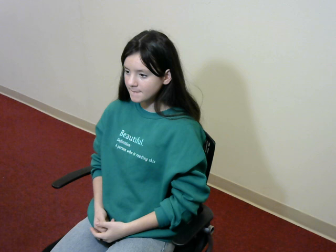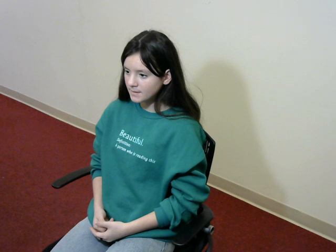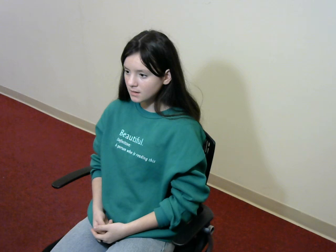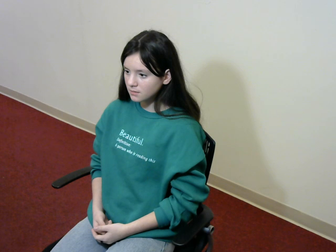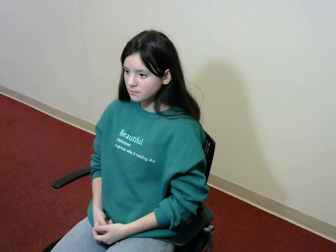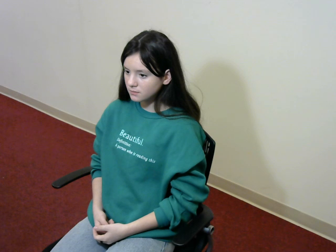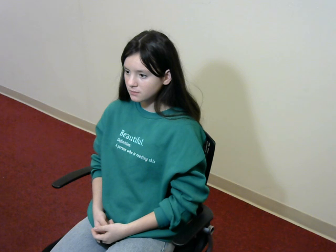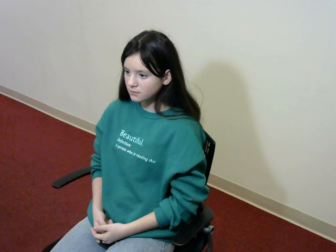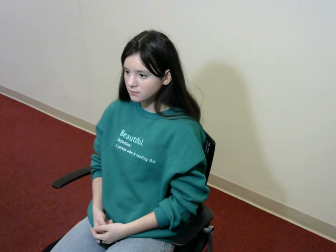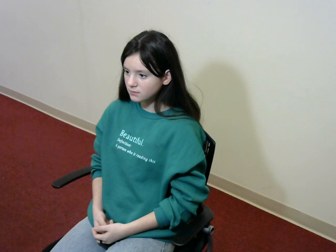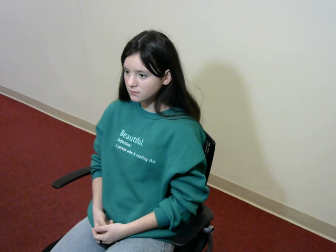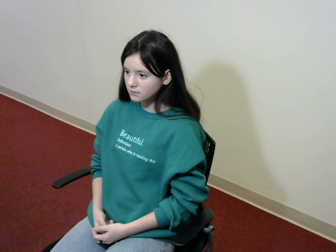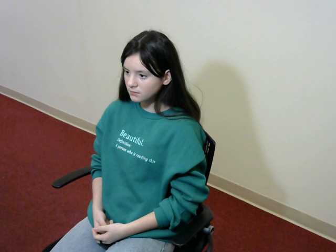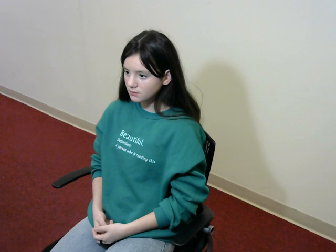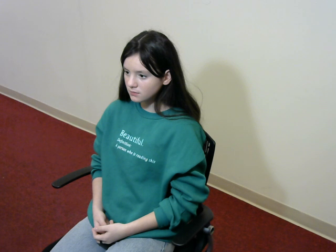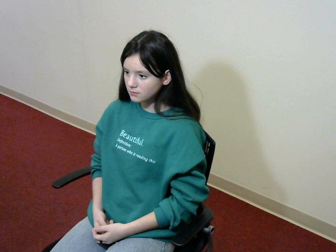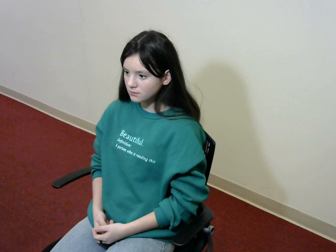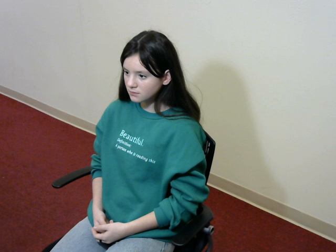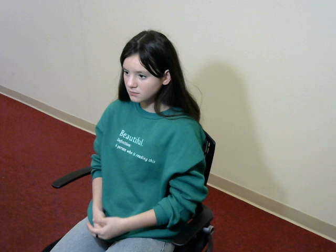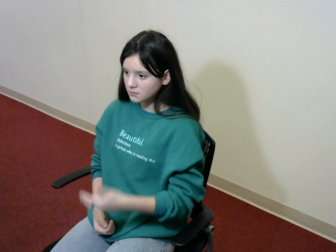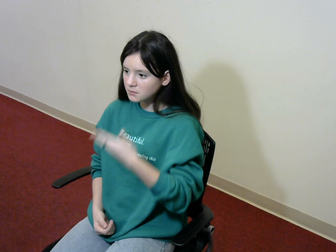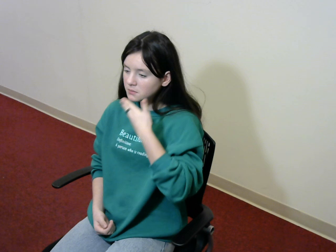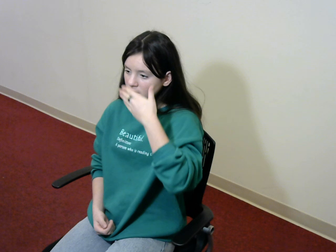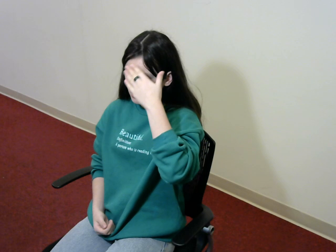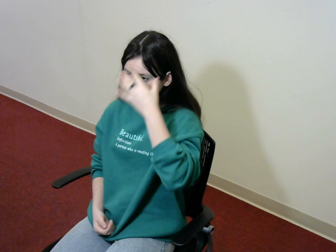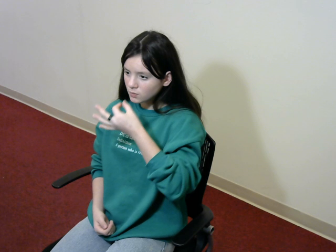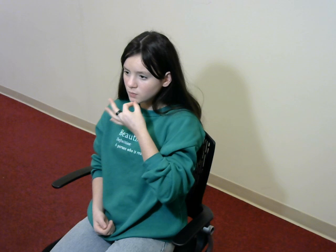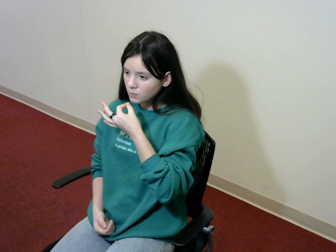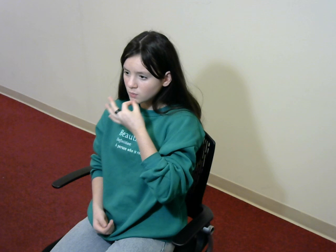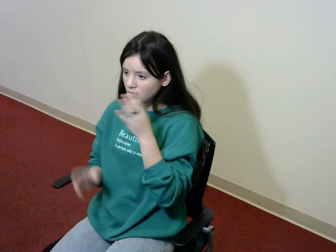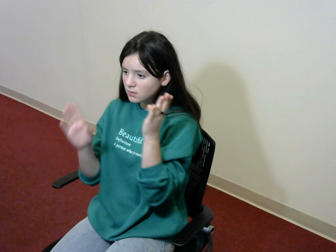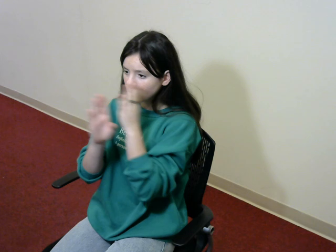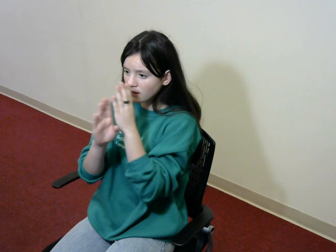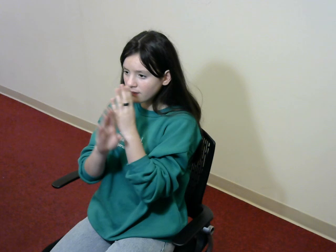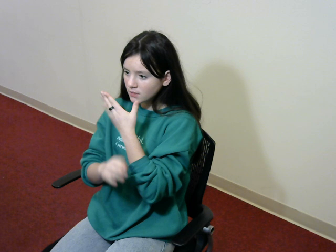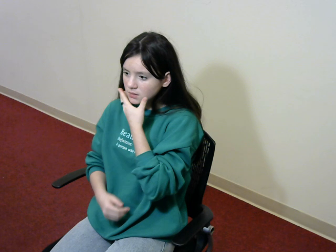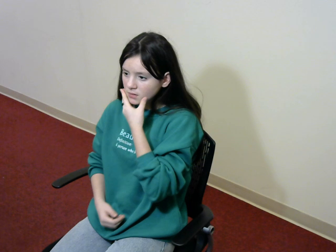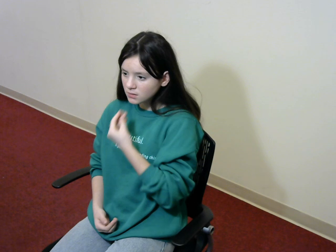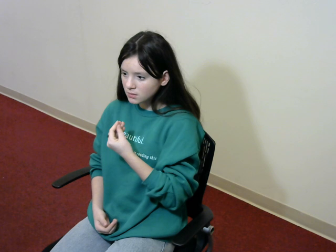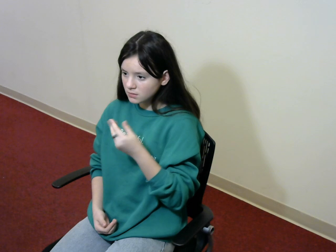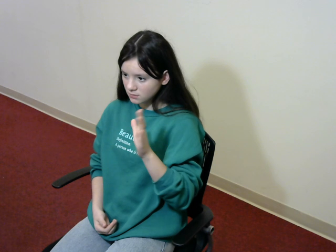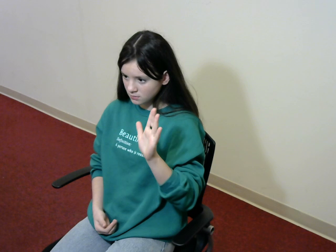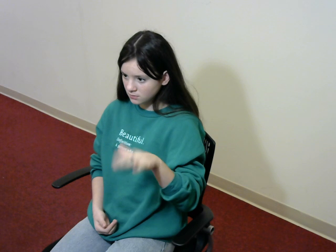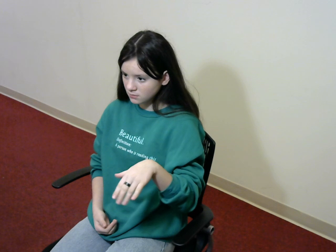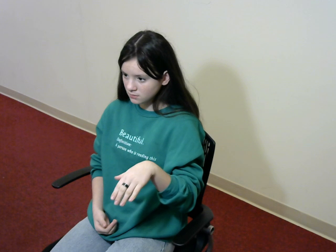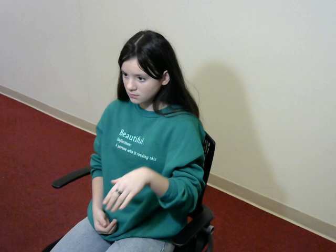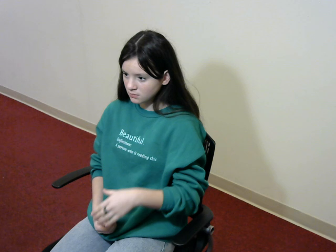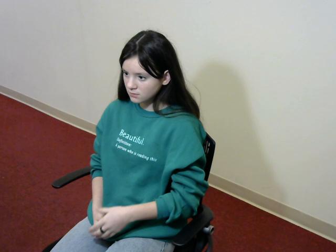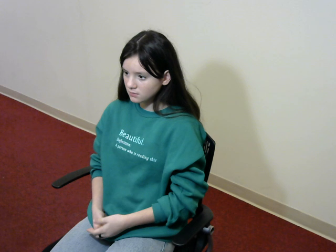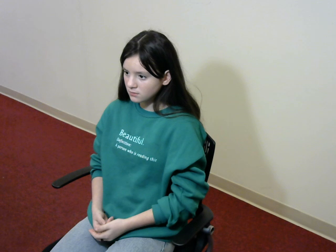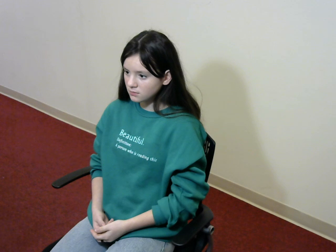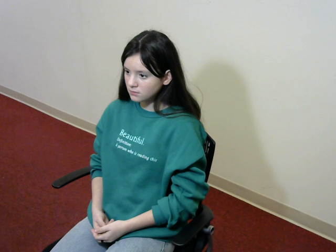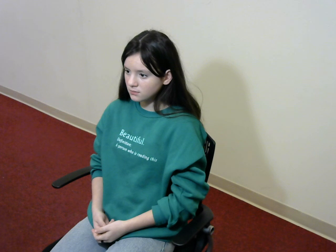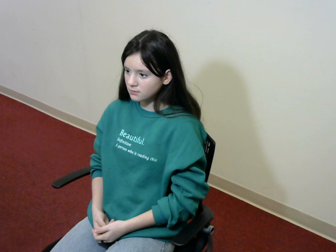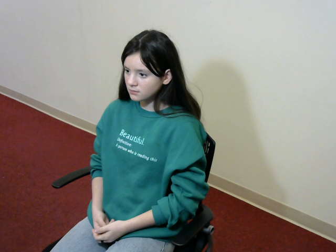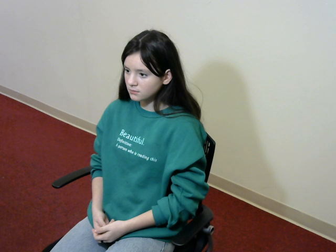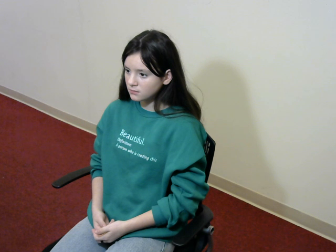Yazda havalar qəşəng olur